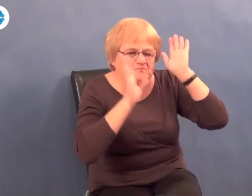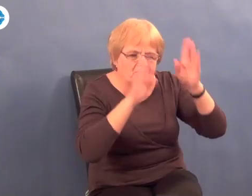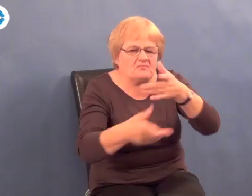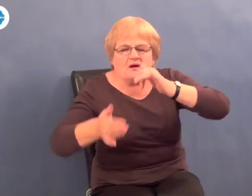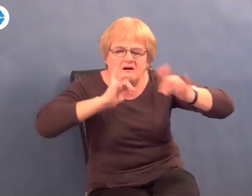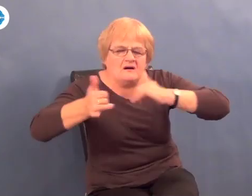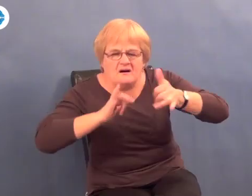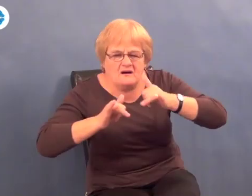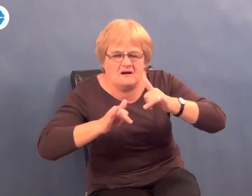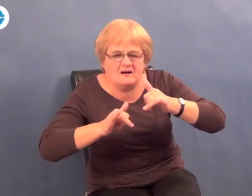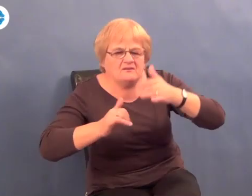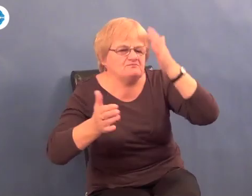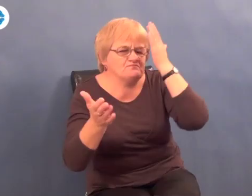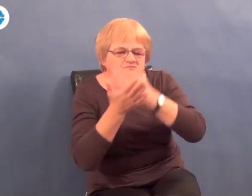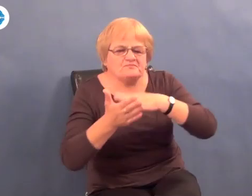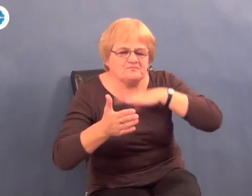Oni rozmawiają i kończą, już im wystarczy.